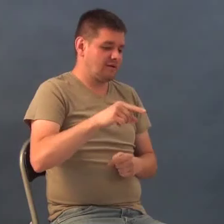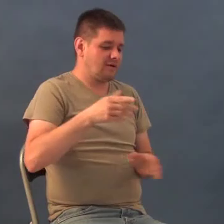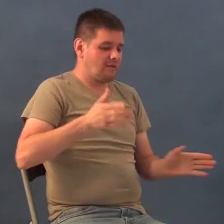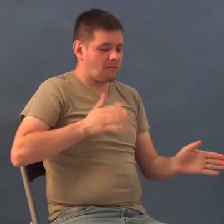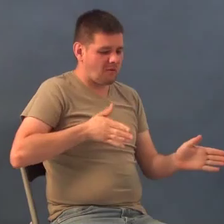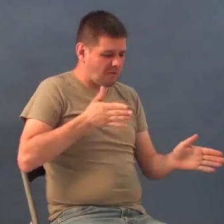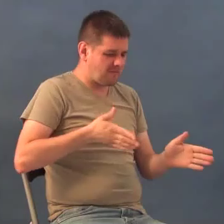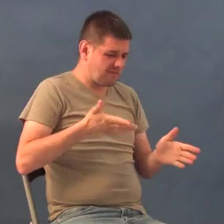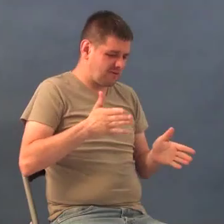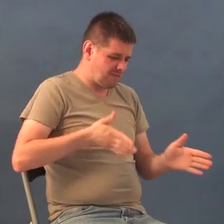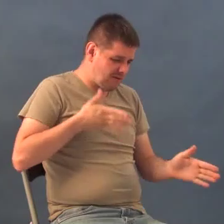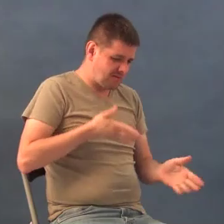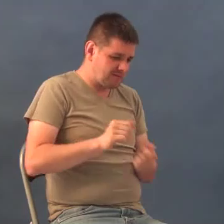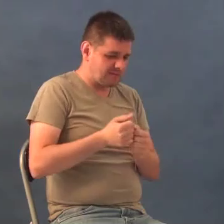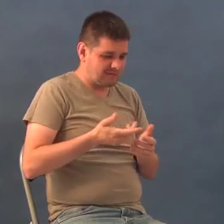Czerwony trójkąt z wykrzyknikiem.